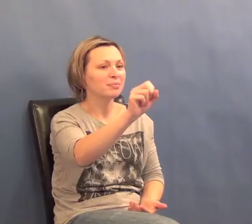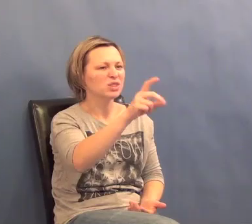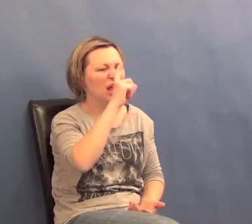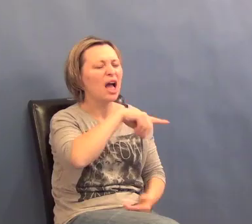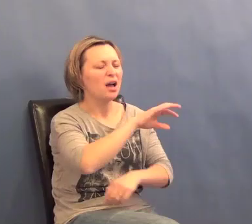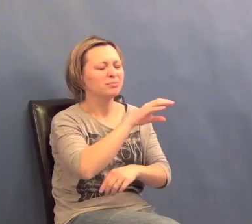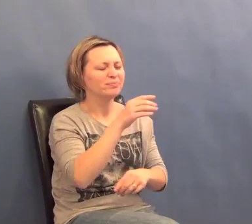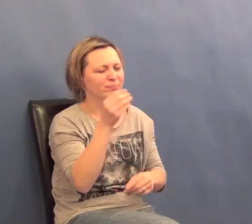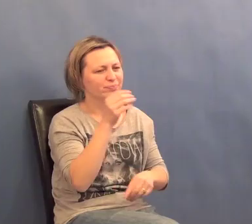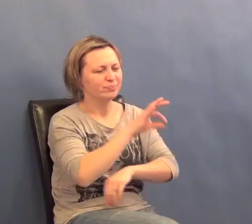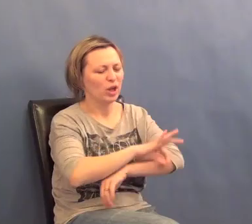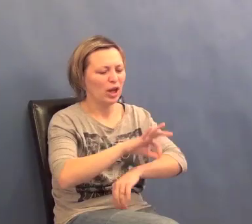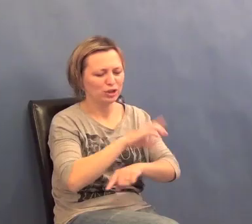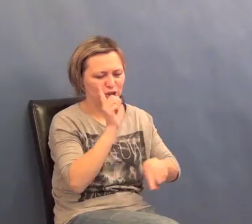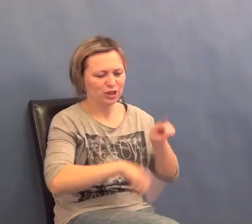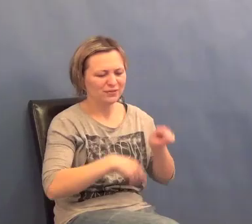Jest źle zaprojektowany.